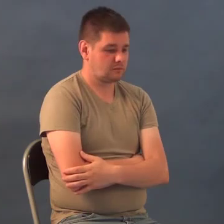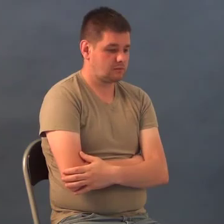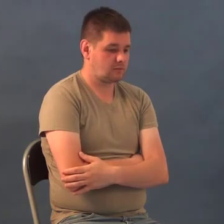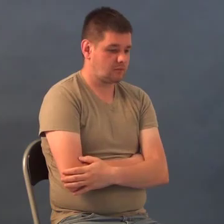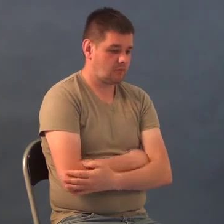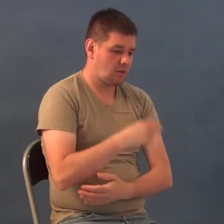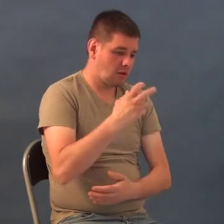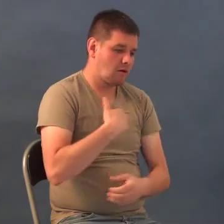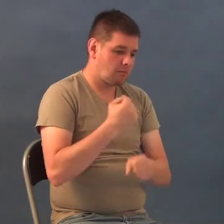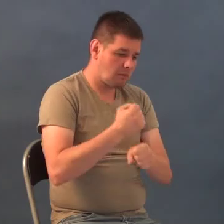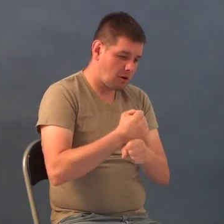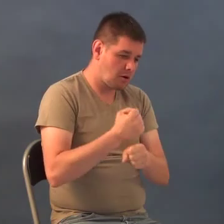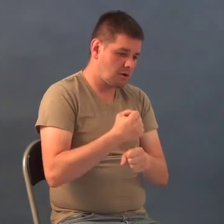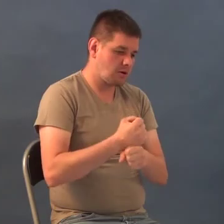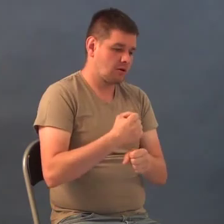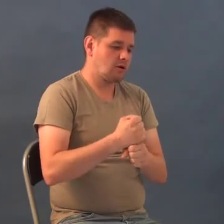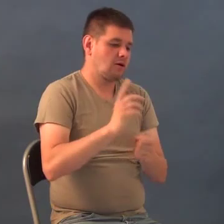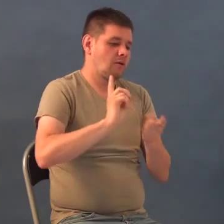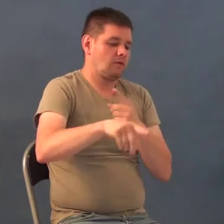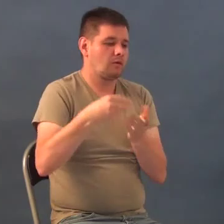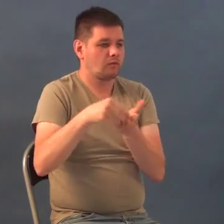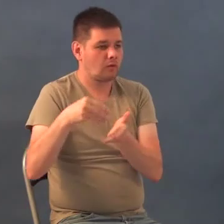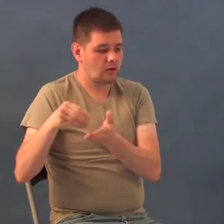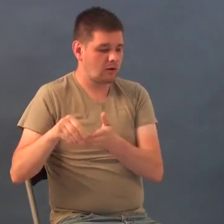Chciałbym się spotkać, pójść na zakupy, ale nie można.